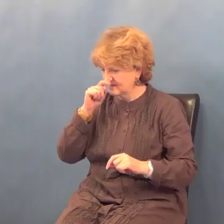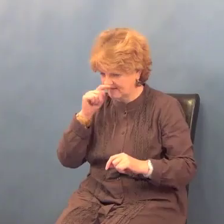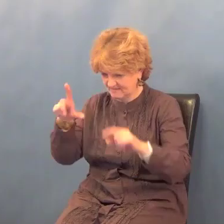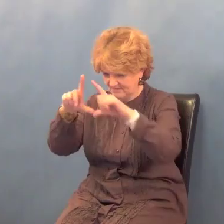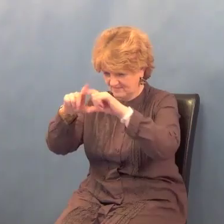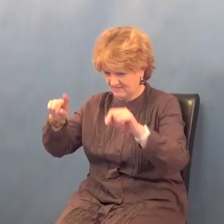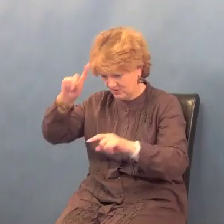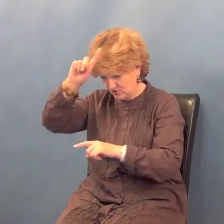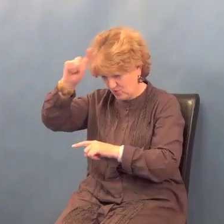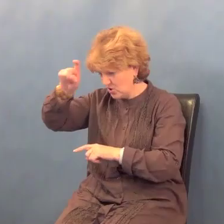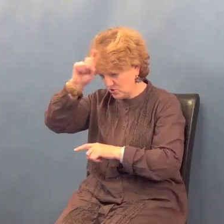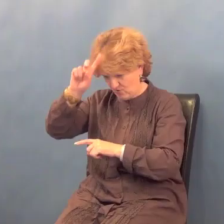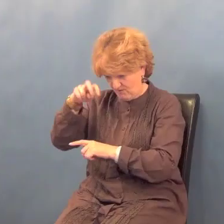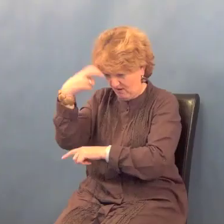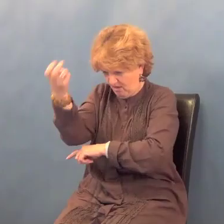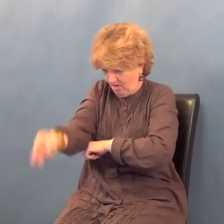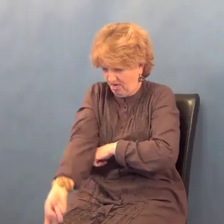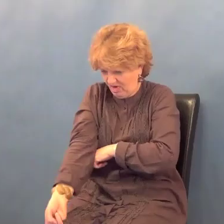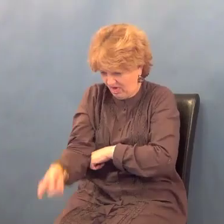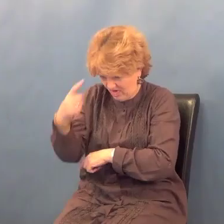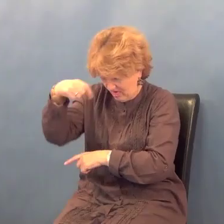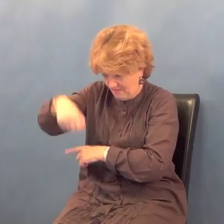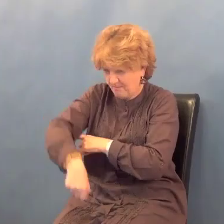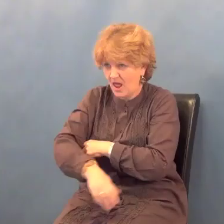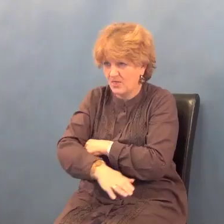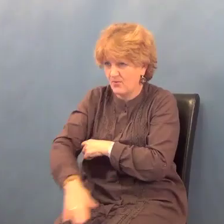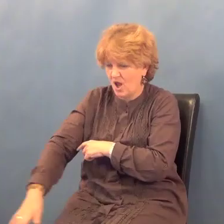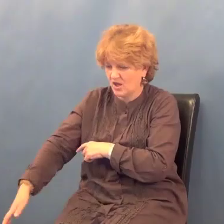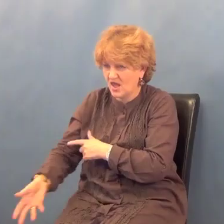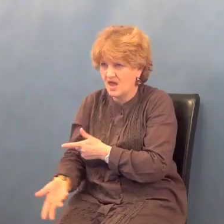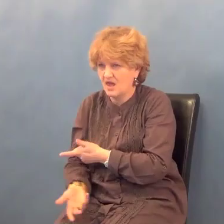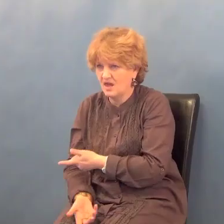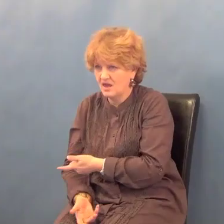Trójkąt pokazuje, że jakiś człowiek upada na plecy i uderza głową w podłogę.